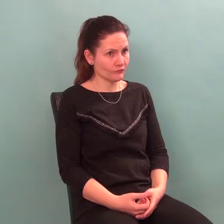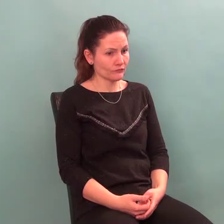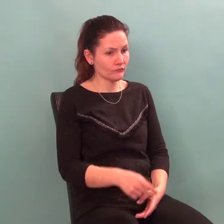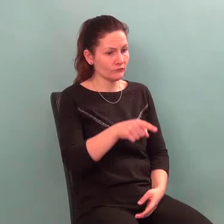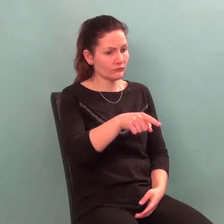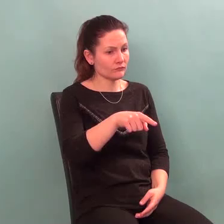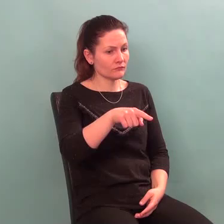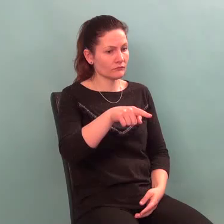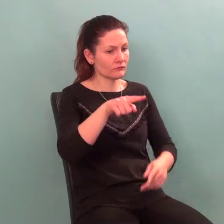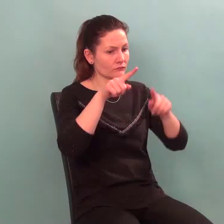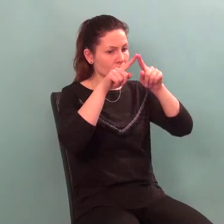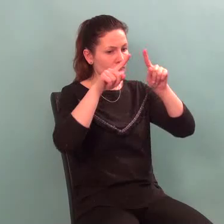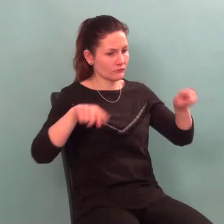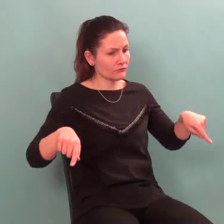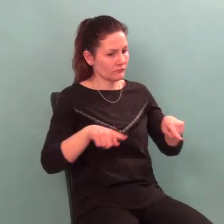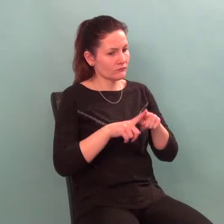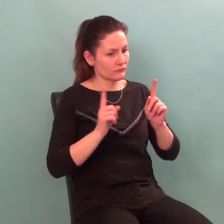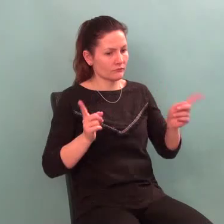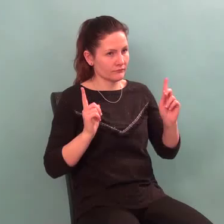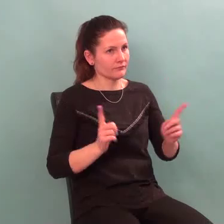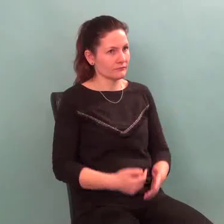Ten trójkątny znak mówi, że trzeba uważać.